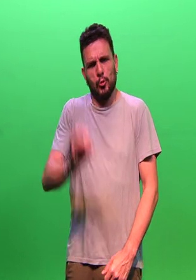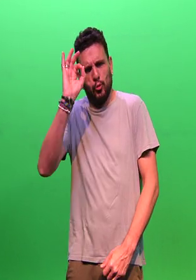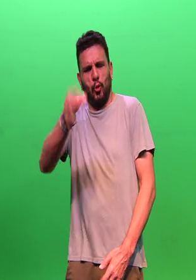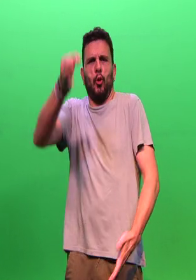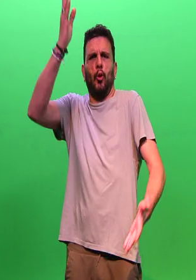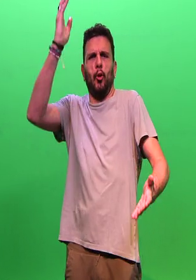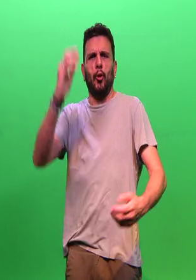Sí, clar!